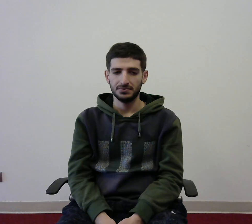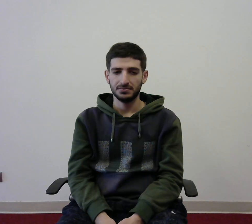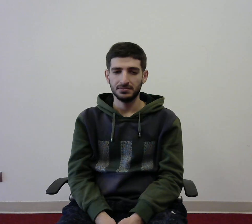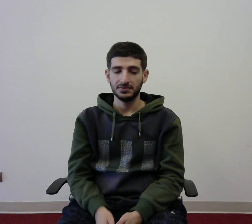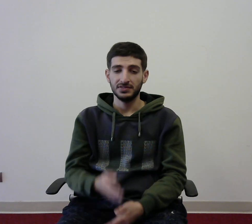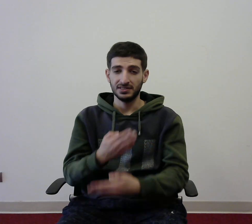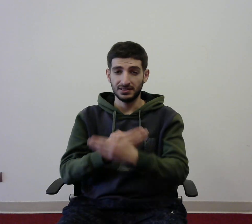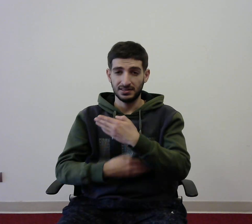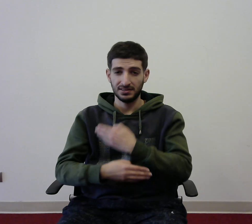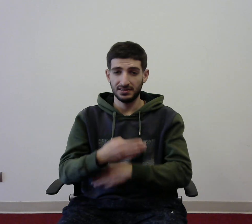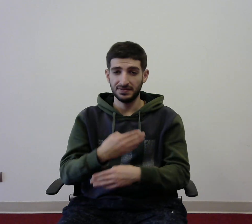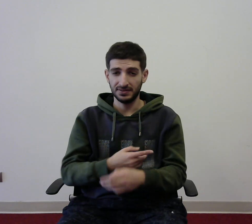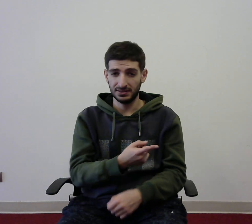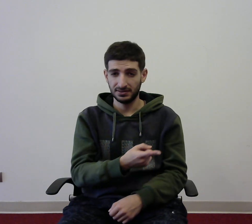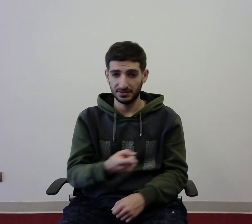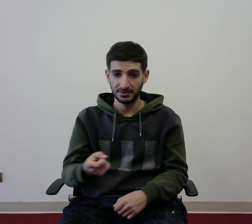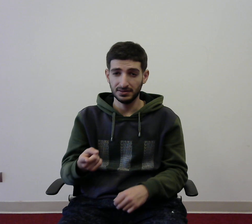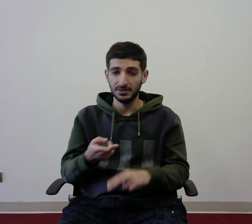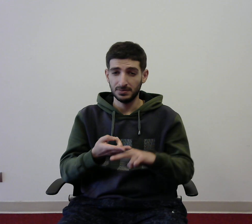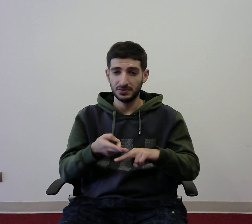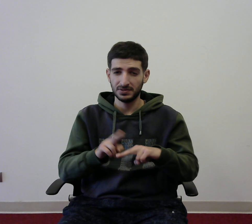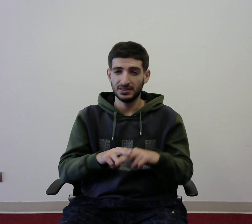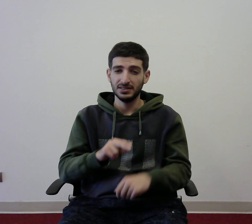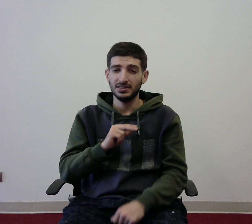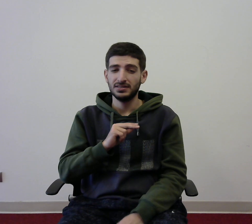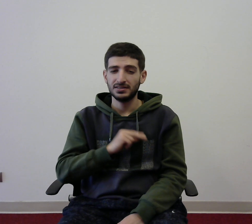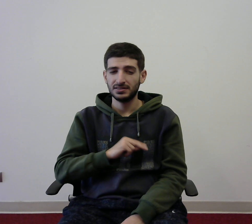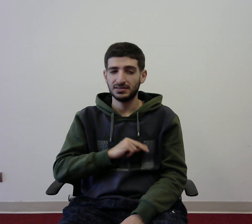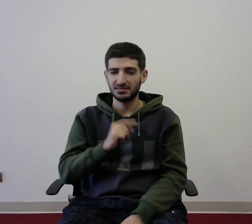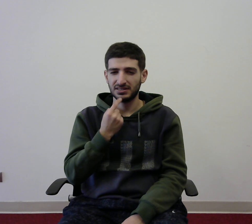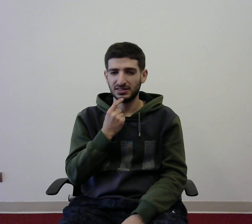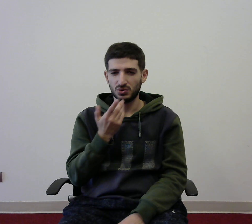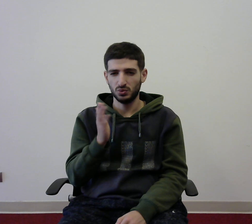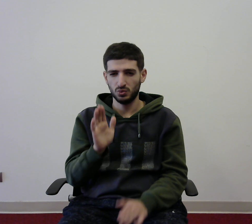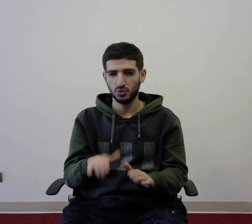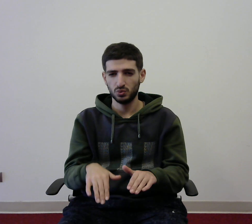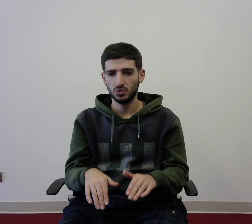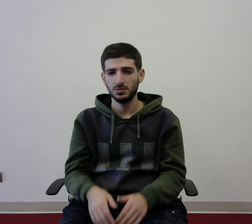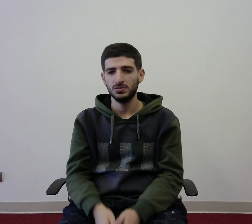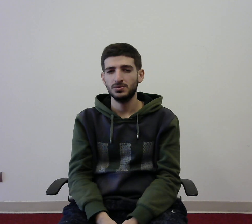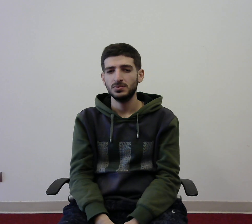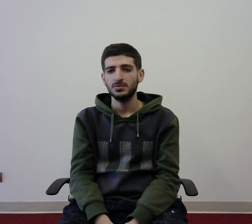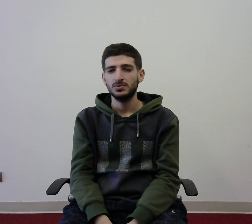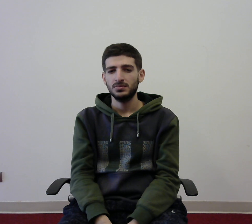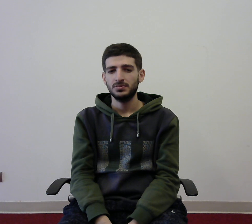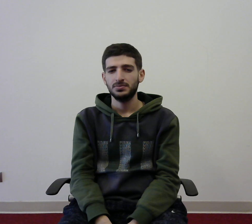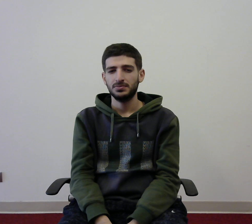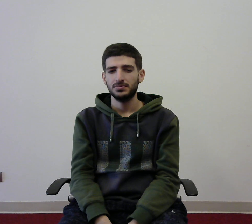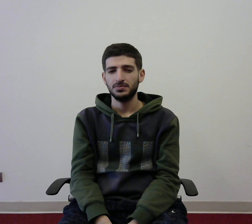Əlilliyi olanlar üçün iş çətin olur